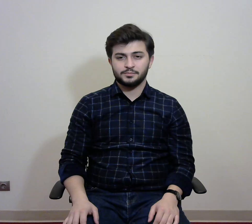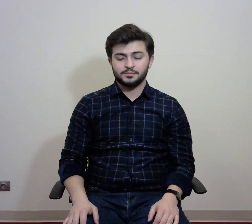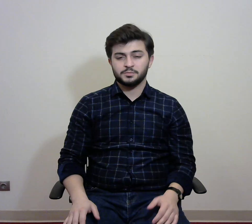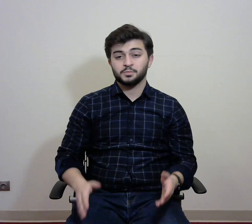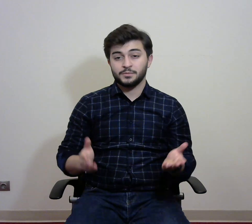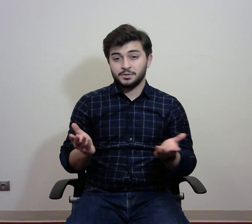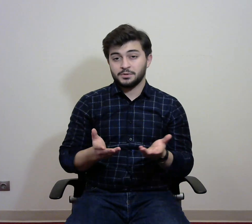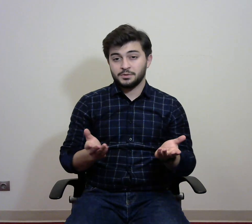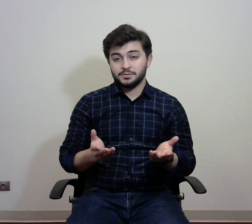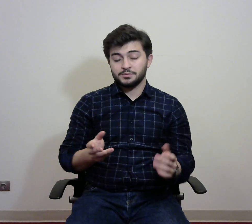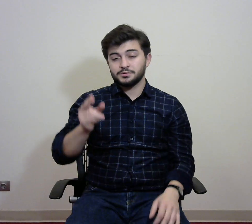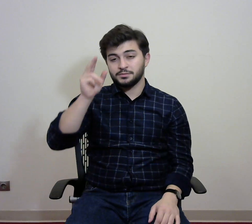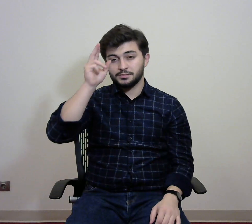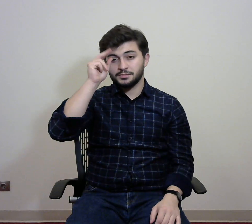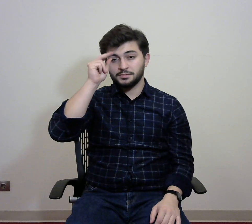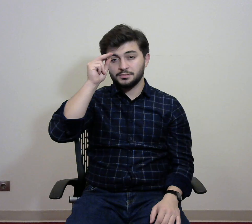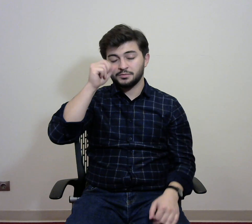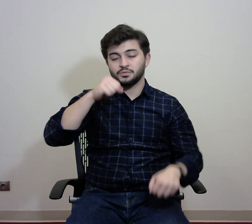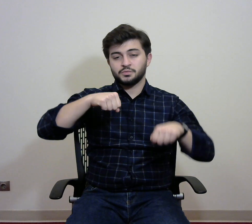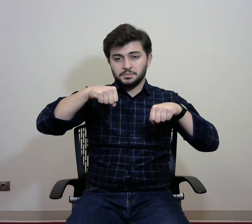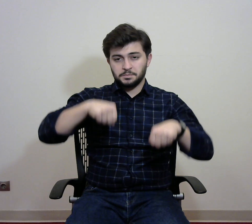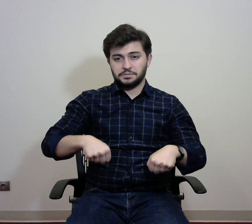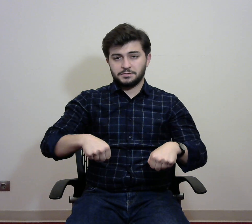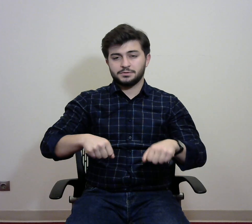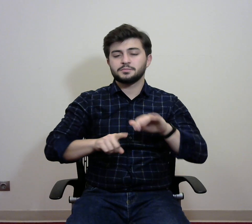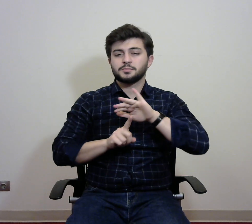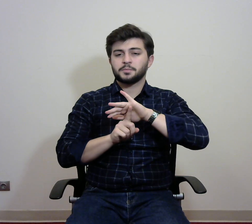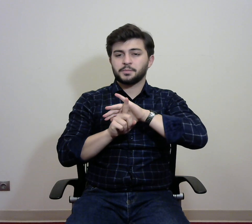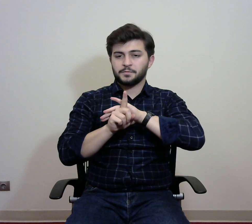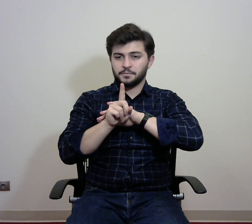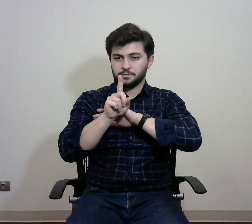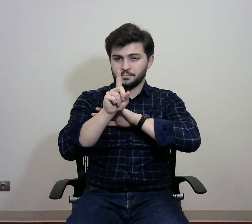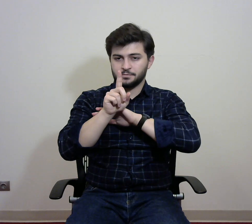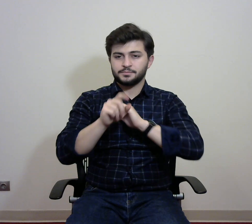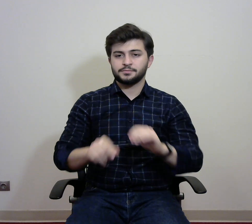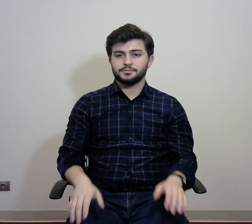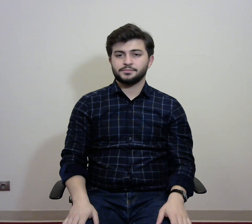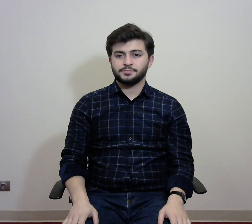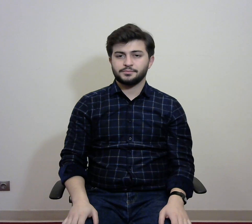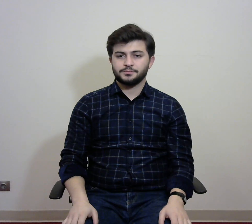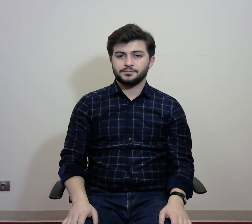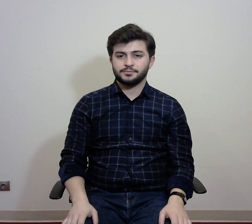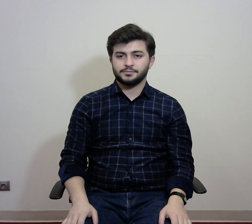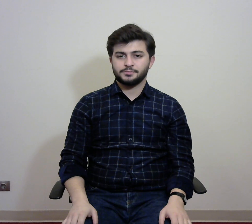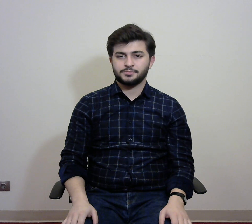Hansı tarixdən hüququm başlayır?